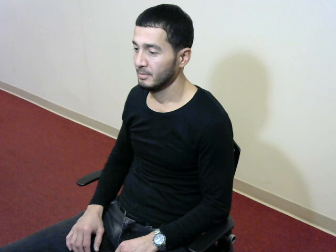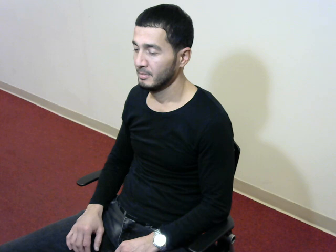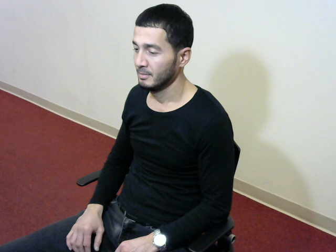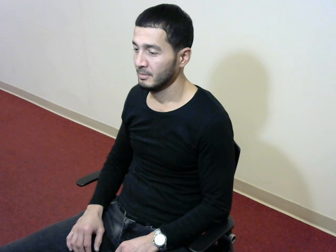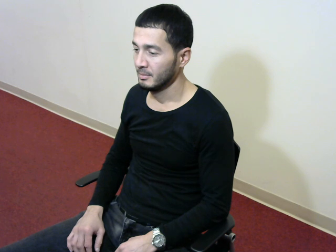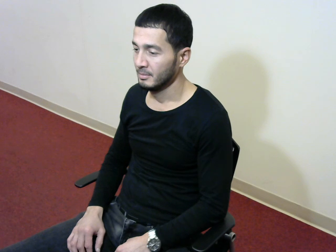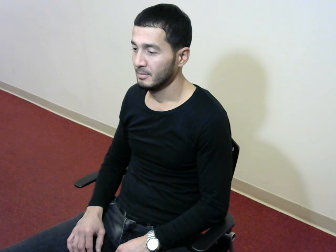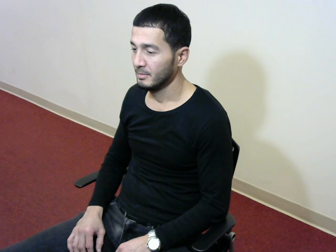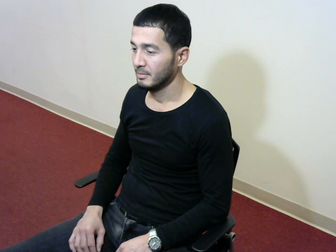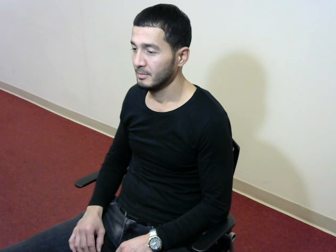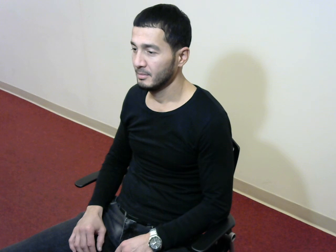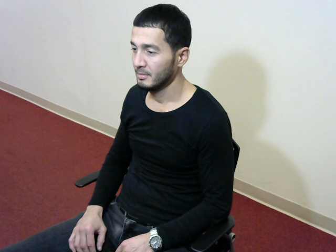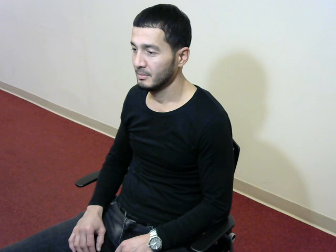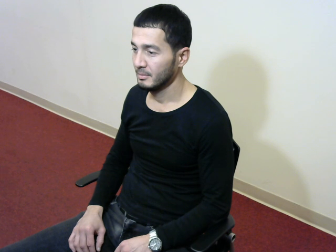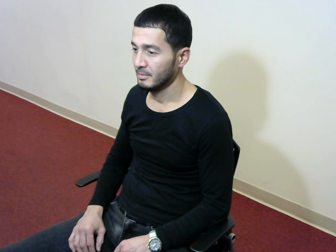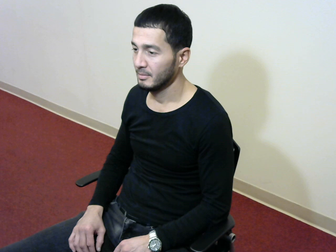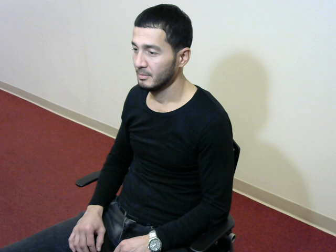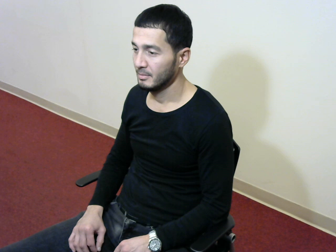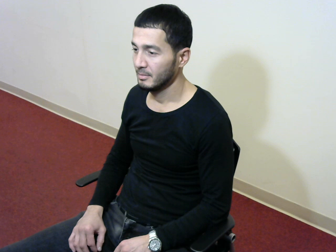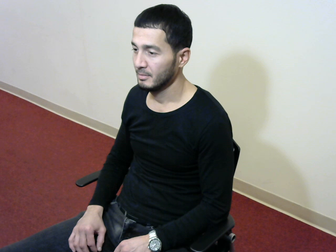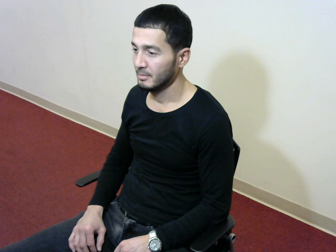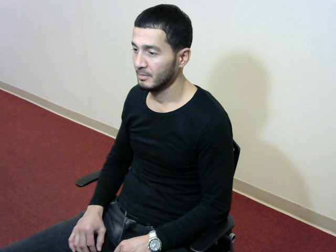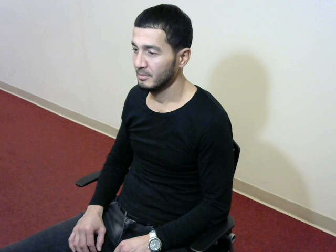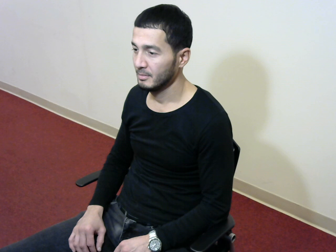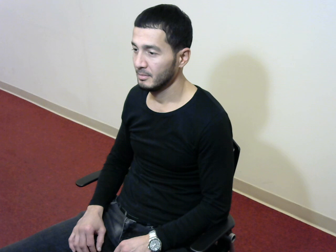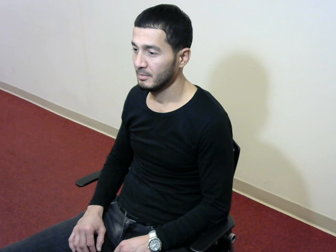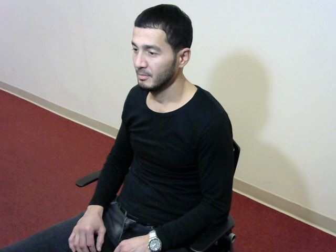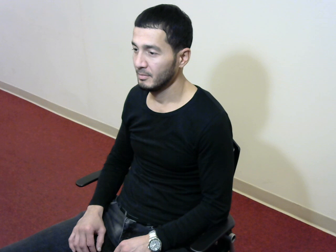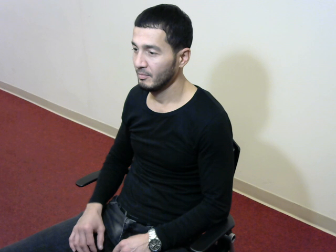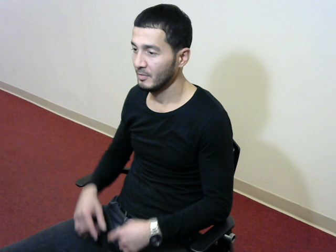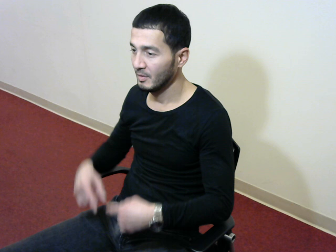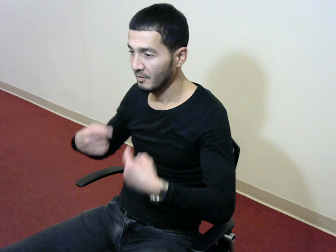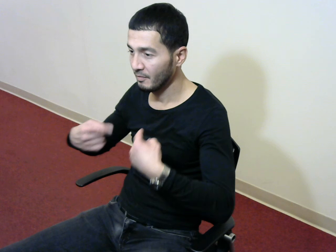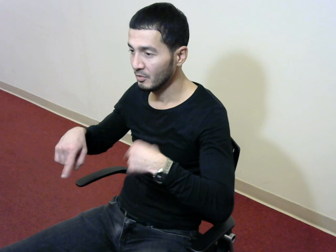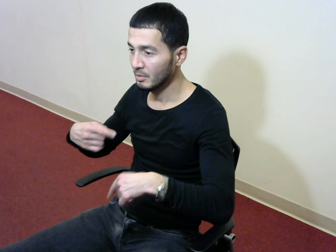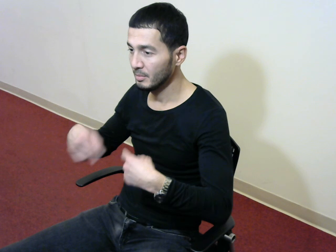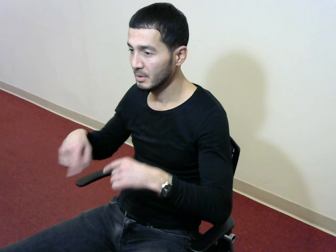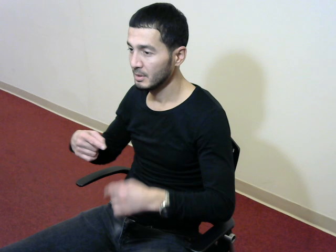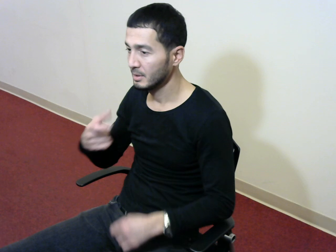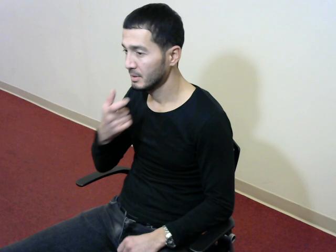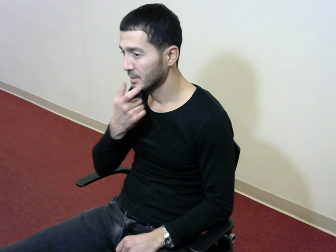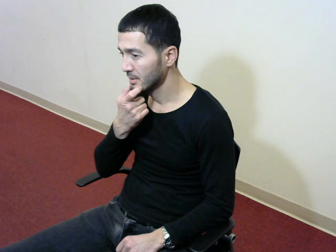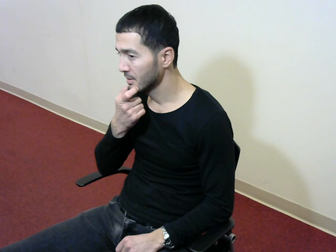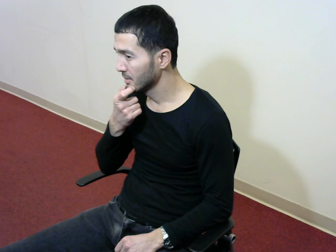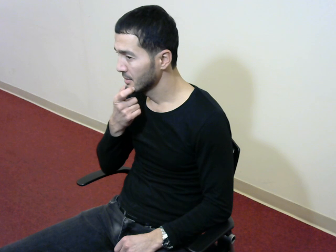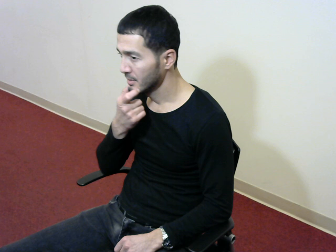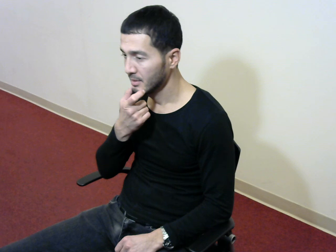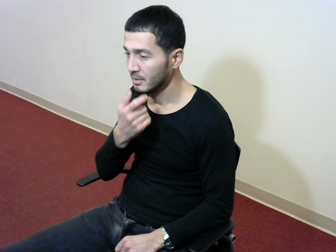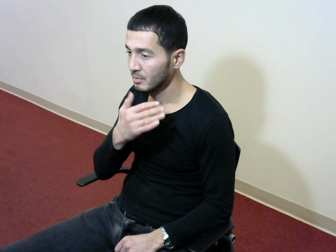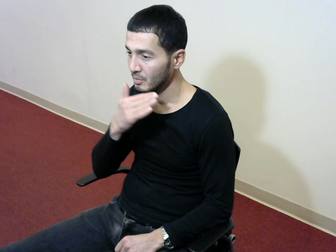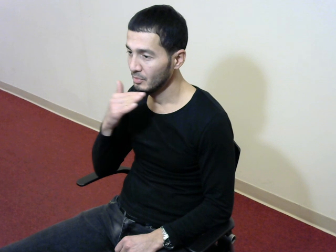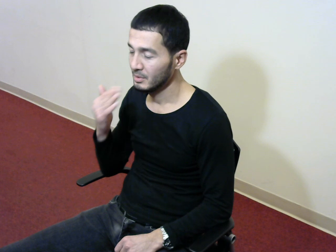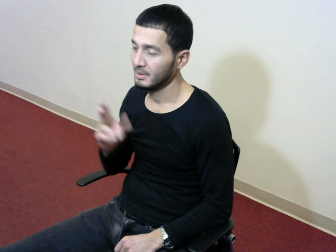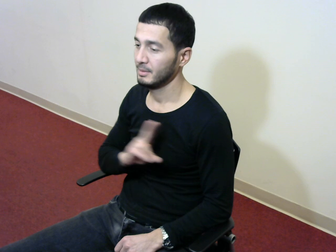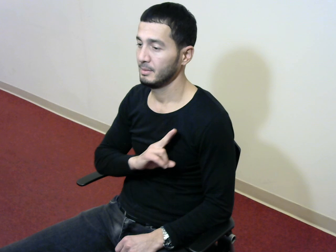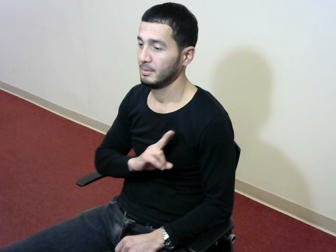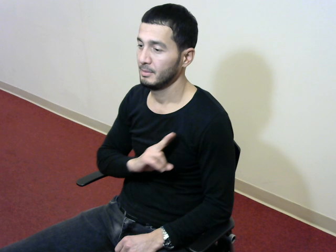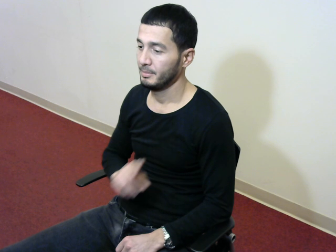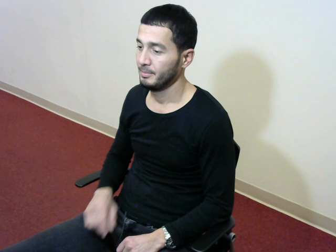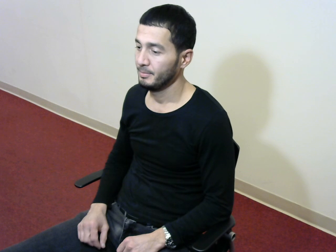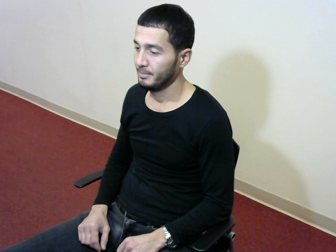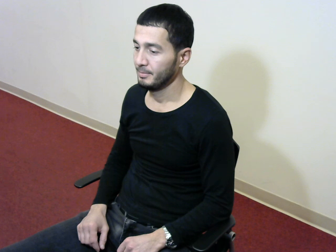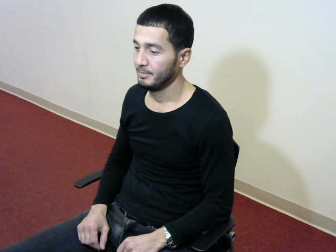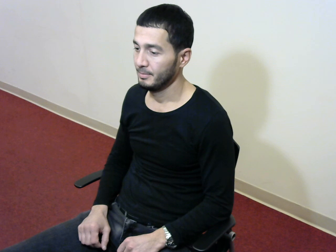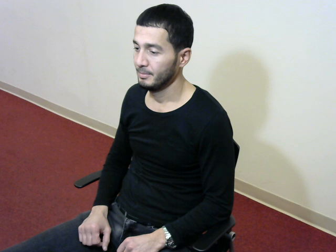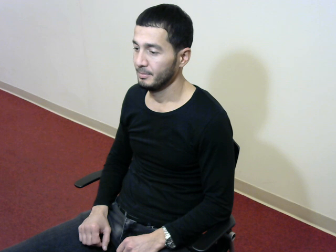Futbol izləməyi çox sevirəm